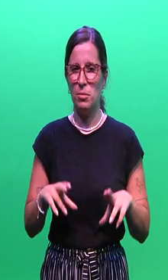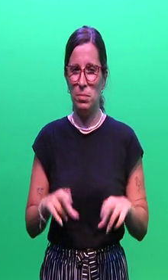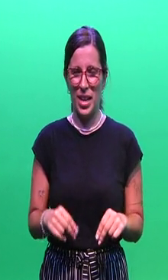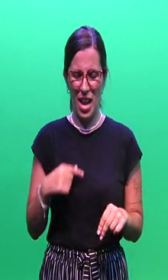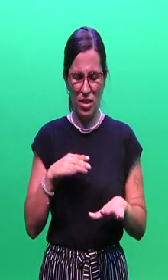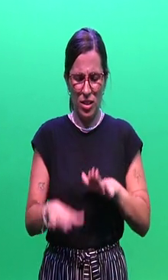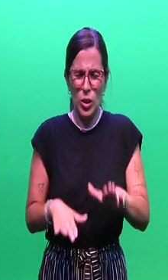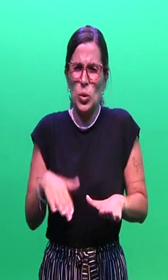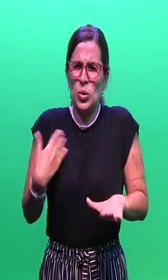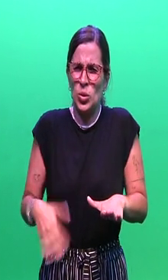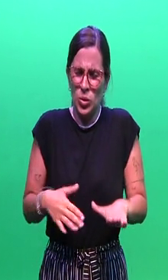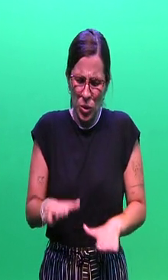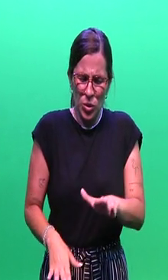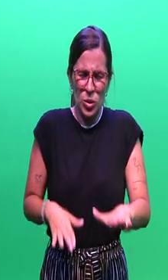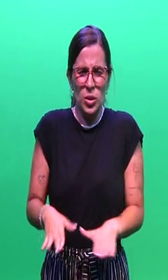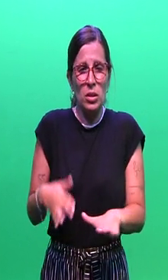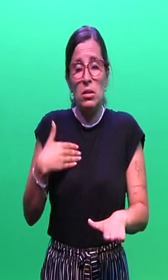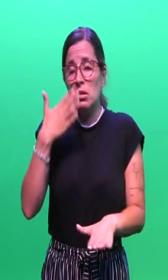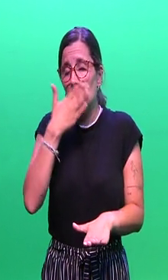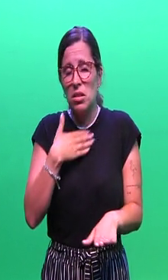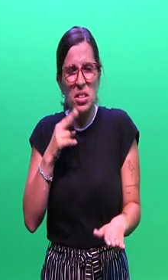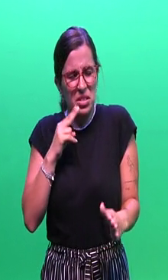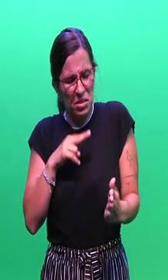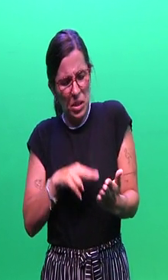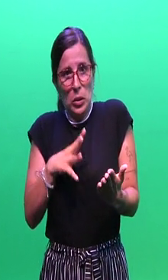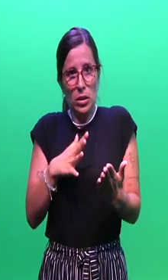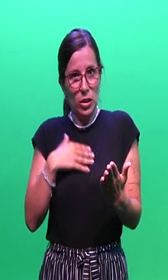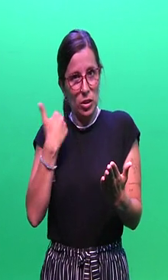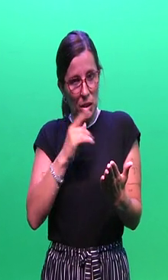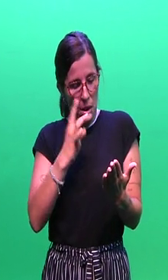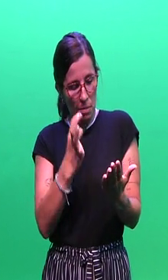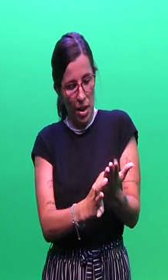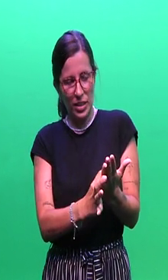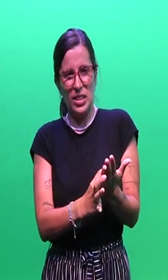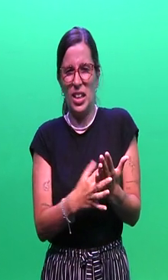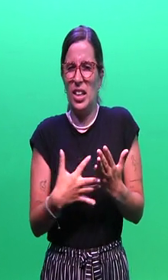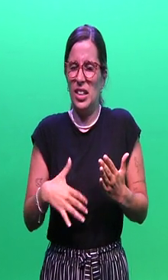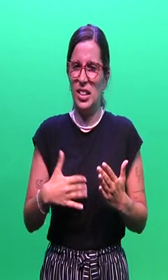Em feien mal els peus quan caminava, vaig mirar-me les plantes dels peus i vaig veure que hi tenia una taca.